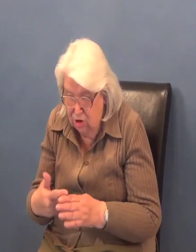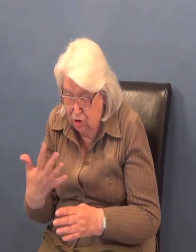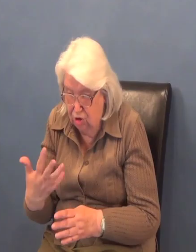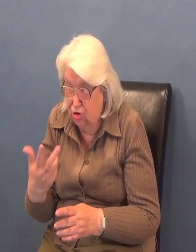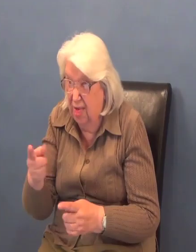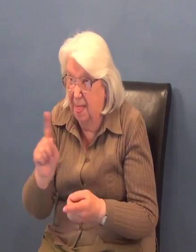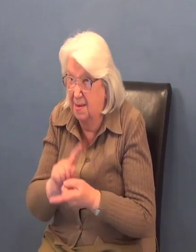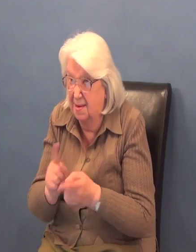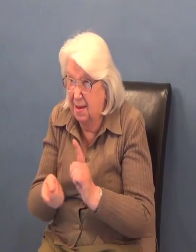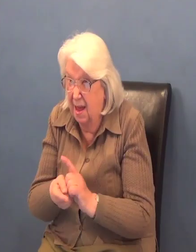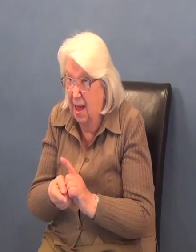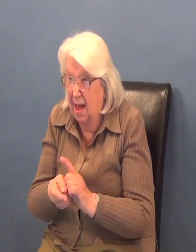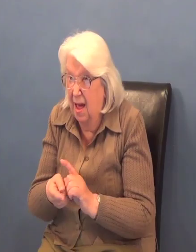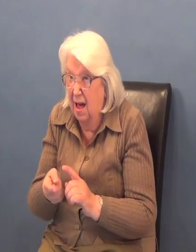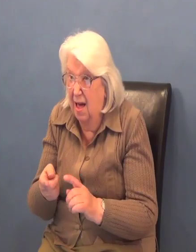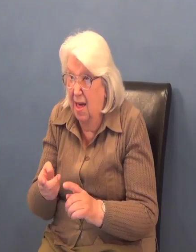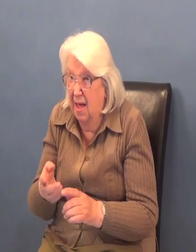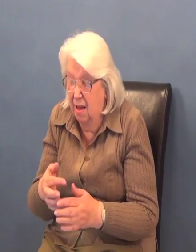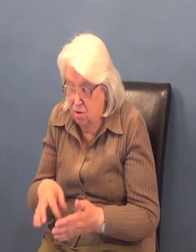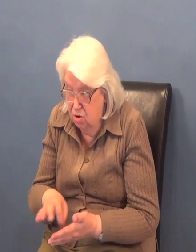Dwudziestego trzeciego chcesz się spotkać?